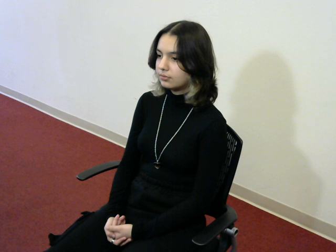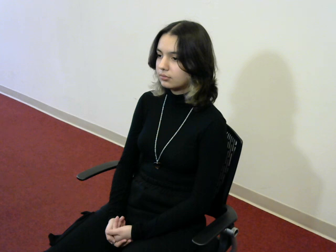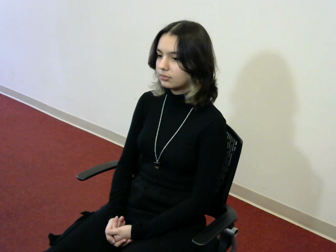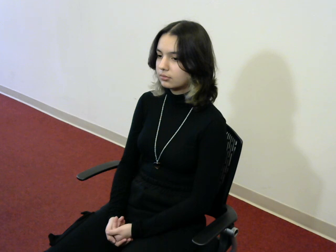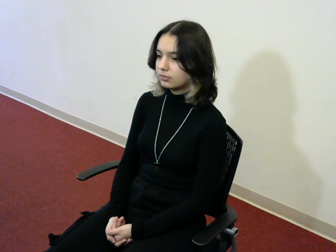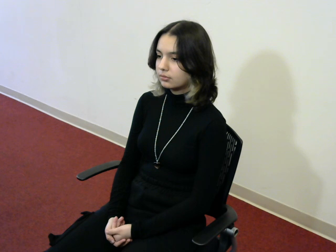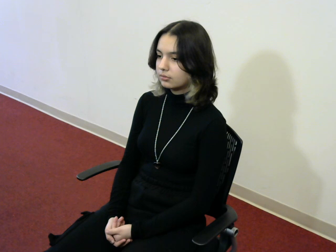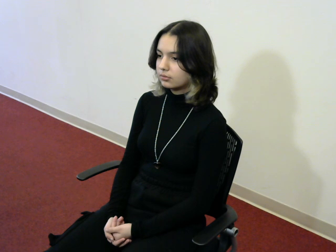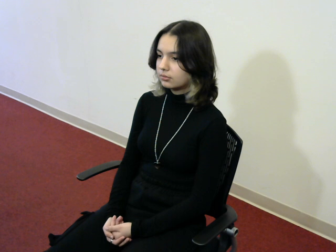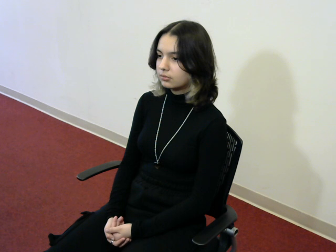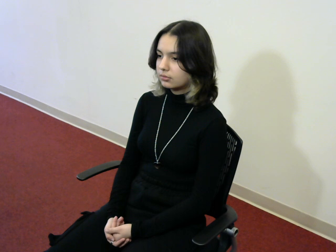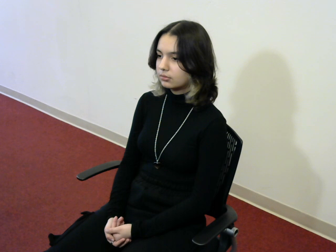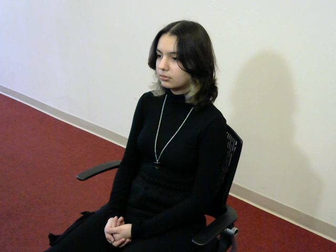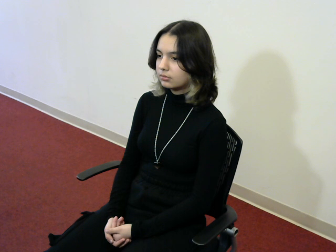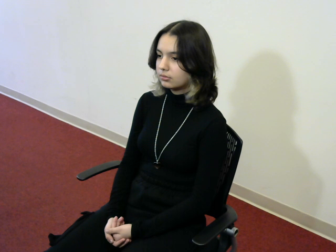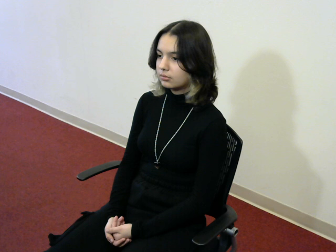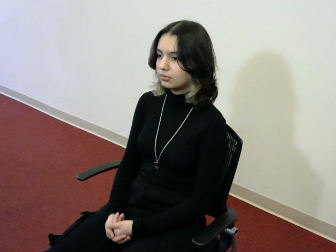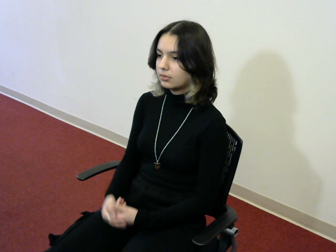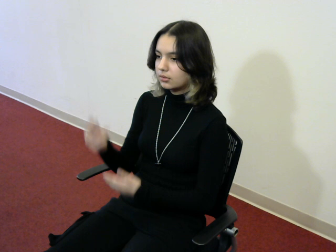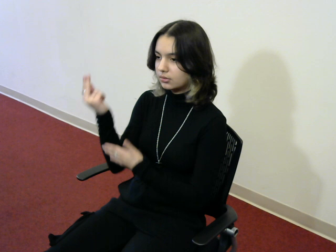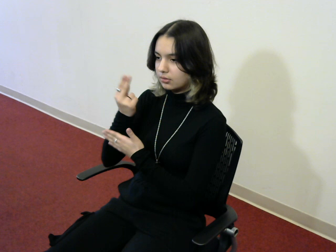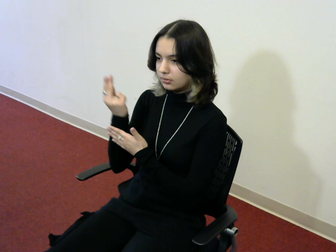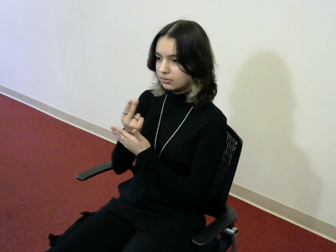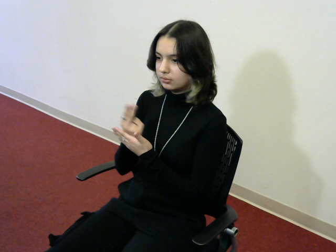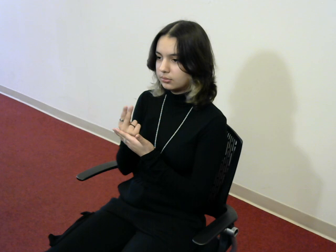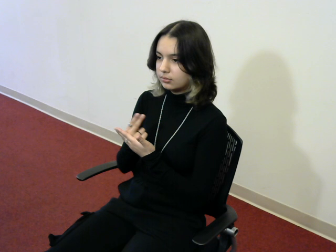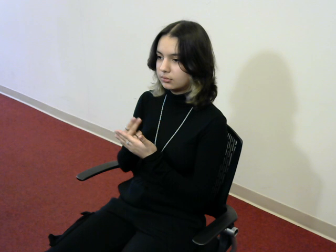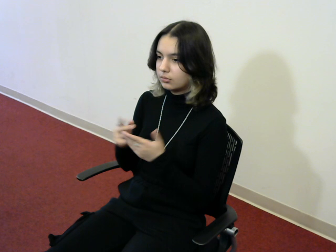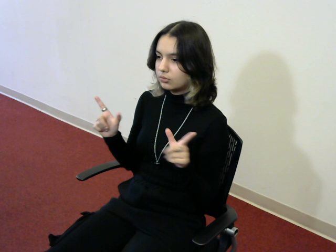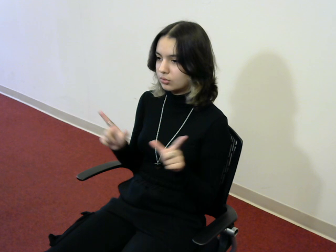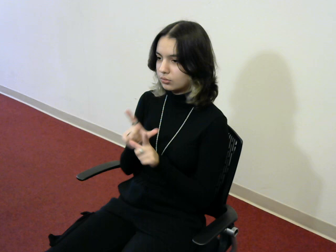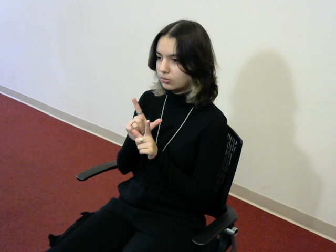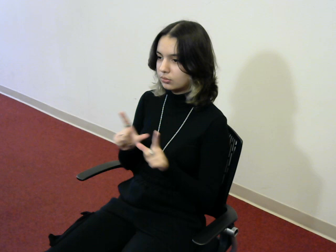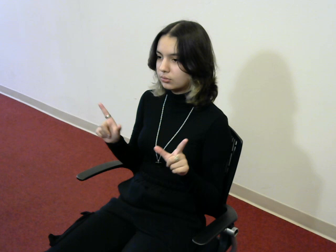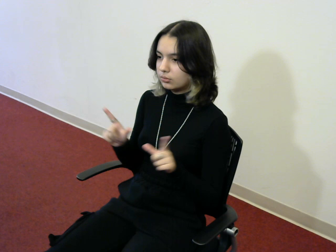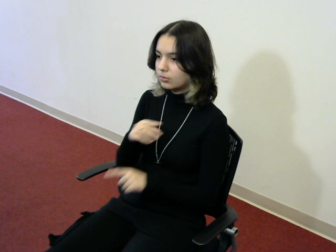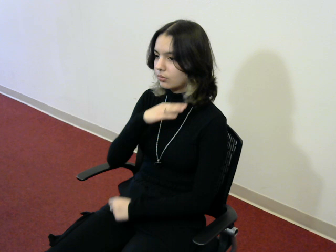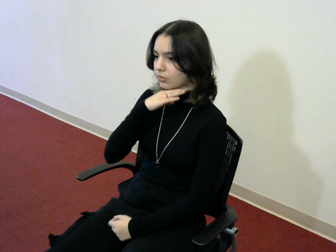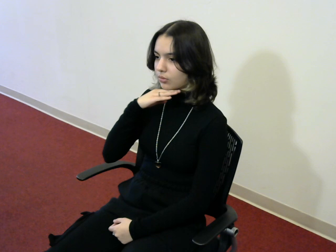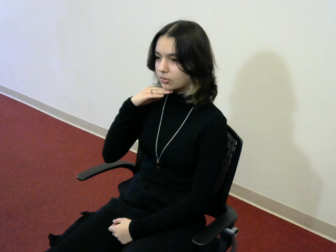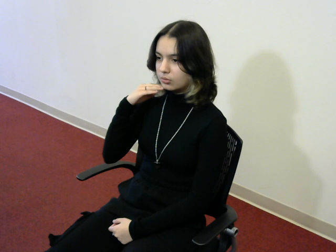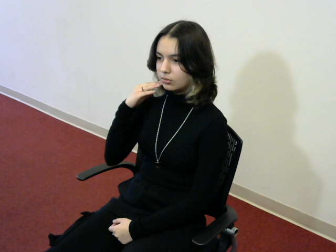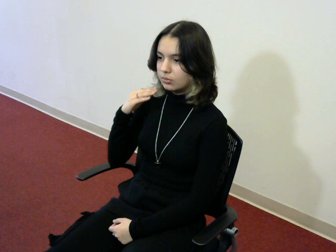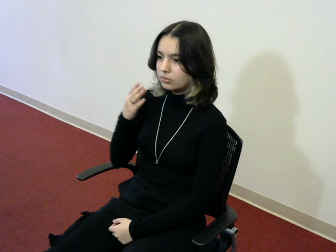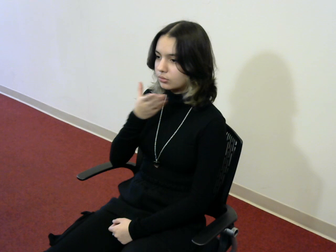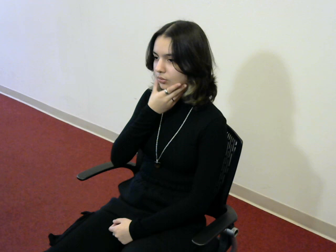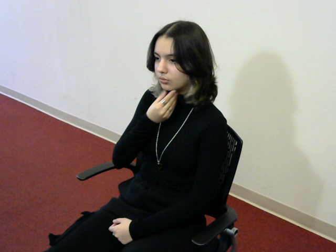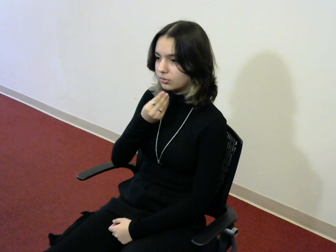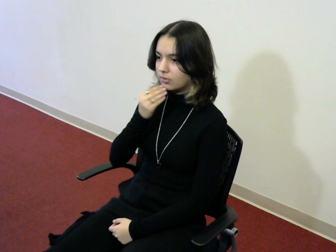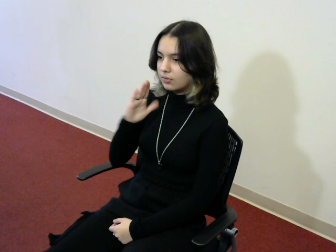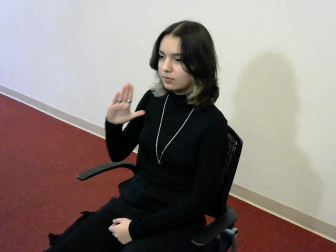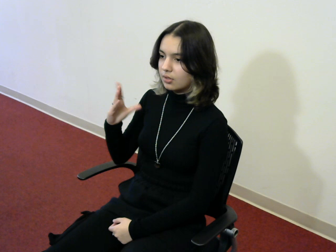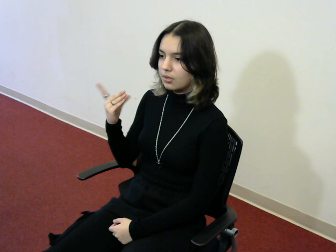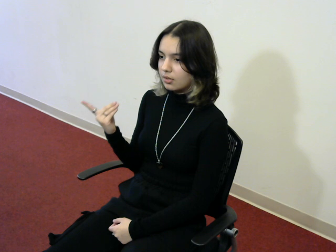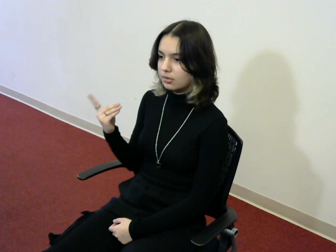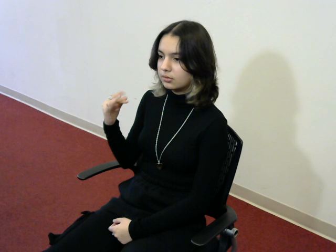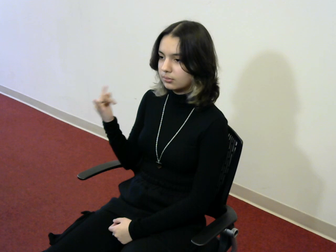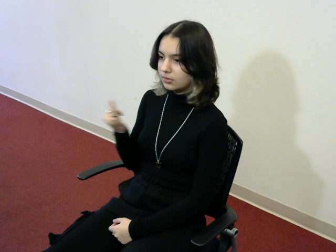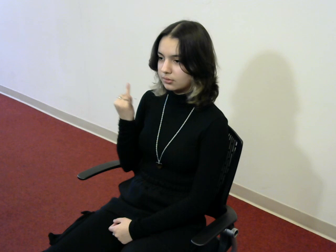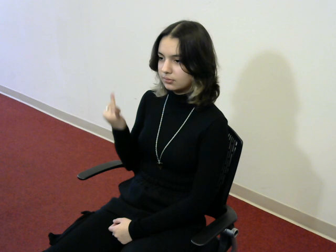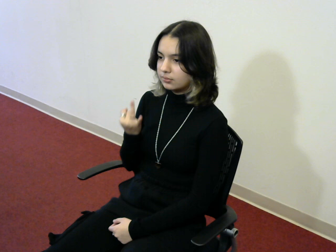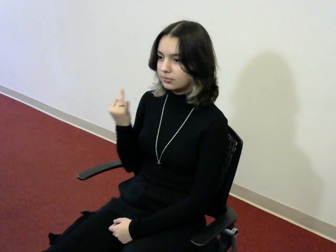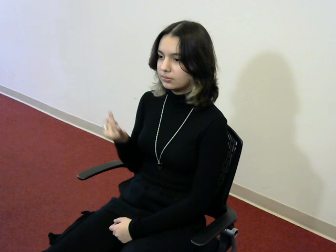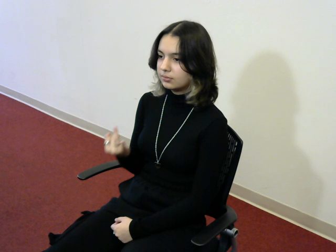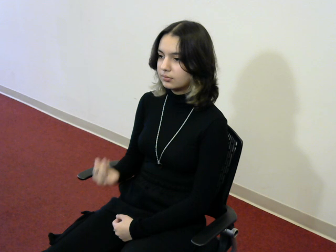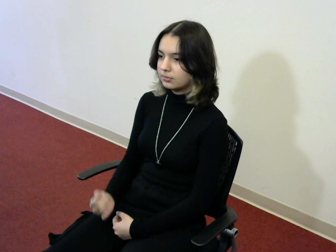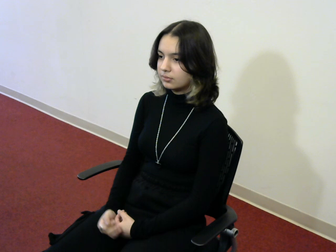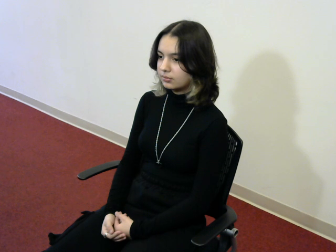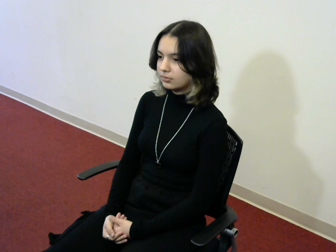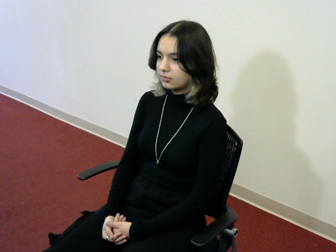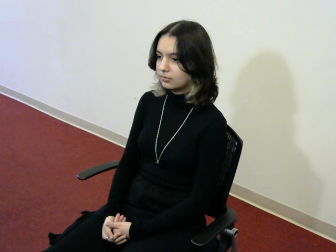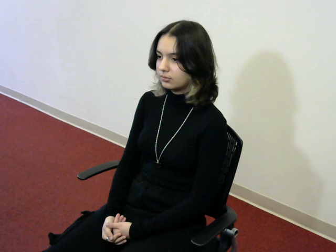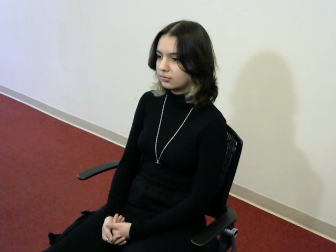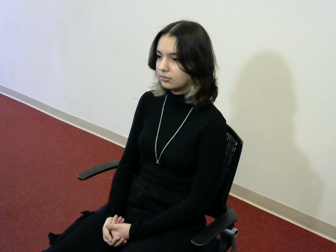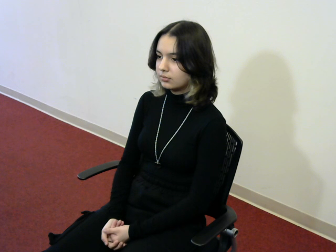Rəsm muzeyi çox gözəl və maraqlıdır